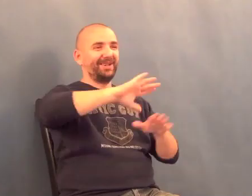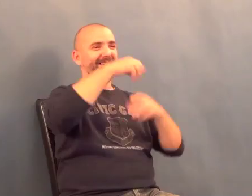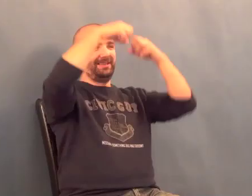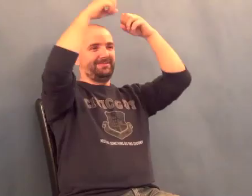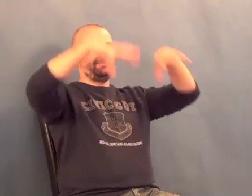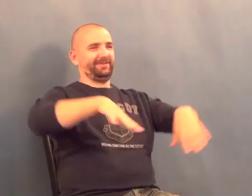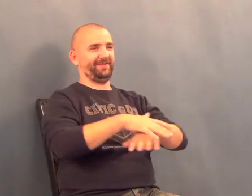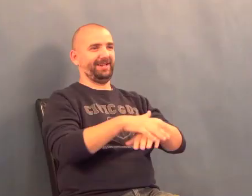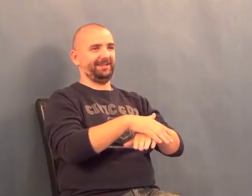I uruchomił zraszacz wody.